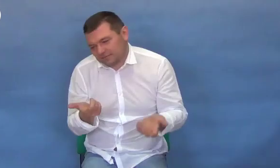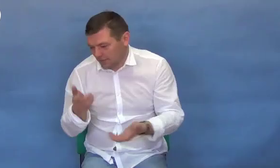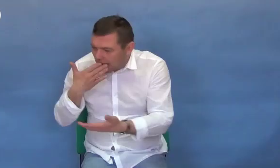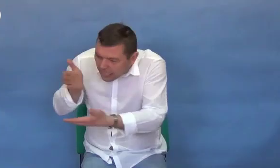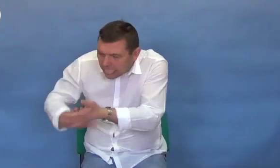Przyklejają naklejki.